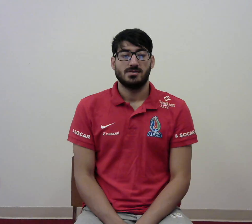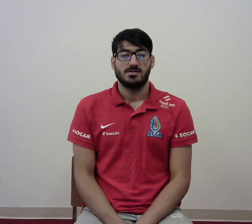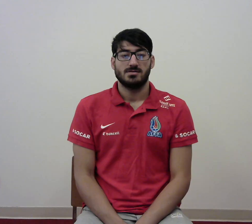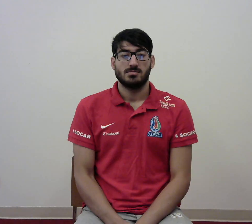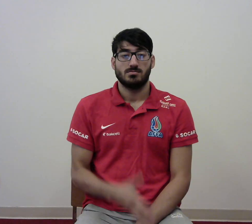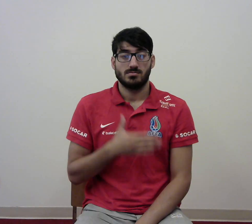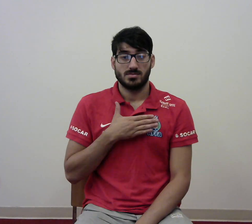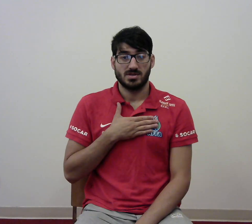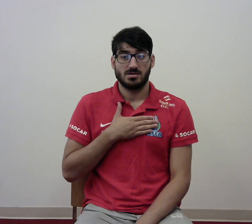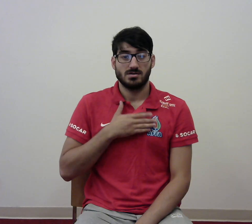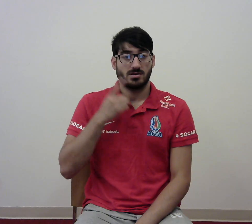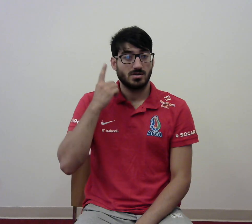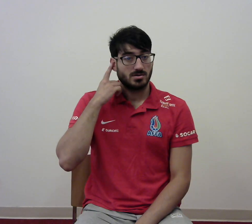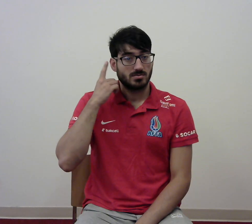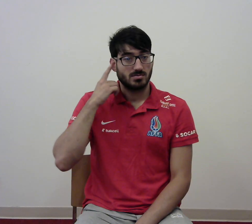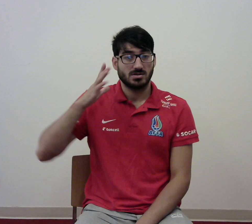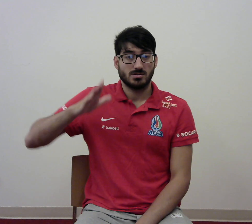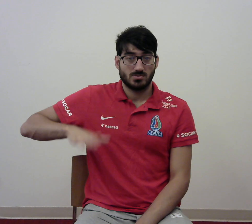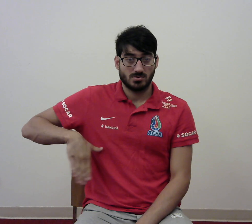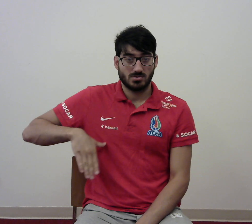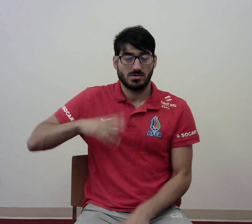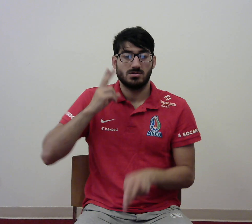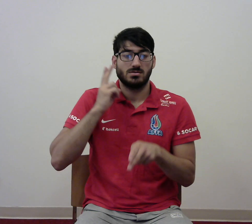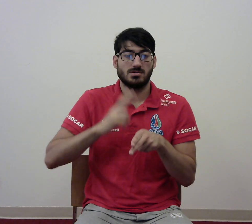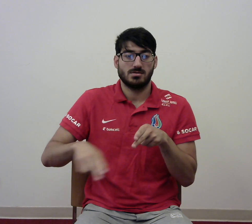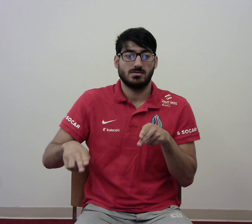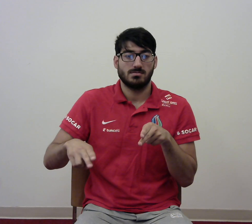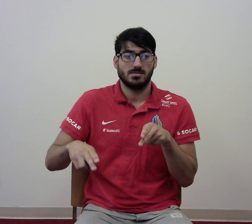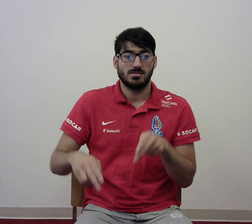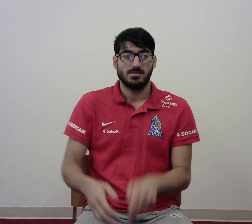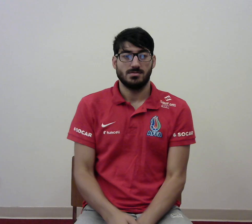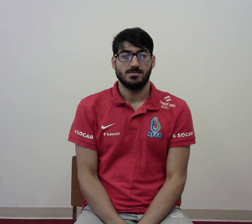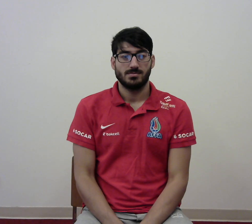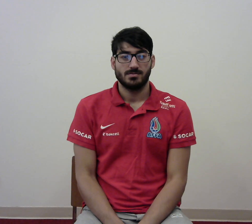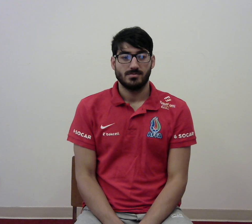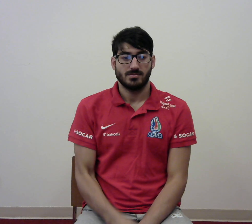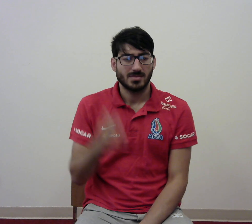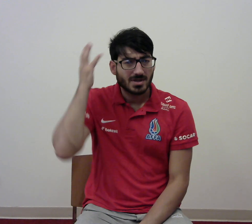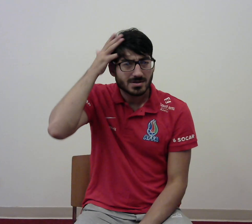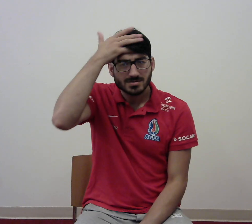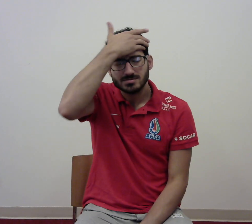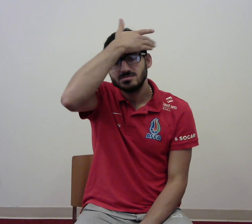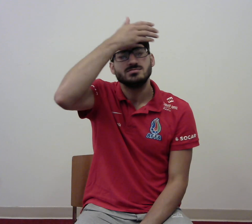Mən eşitməni sonradan itirmişəm